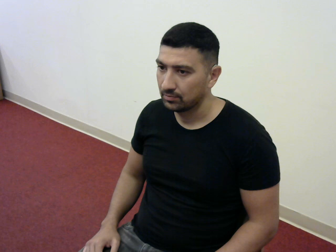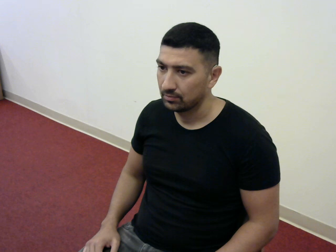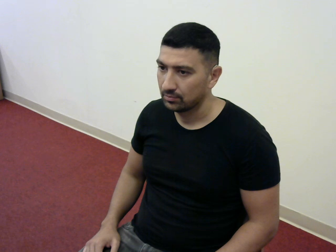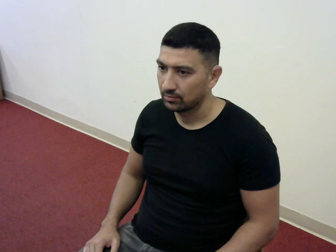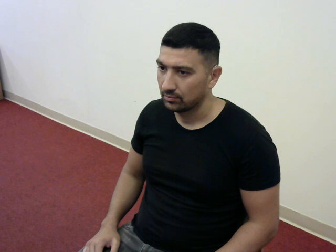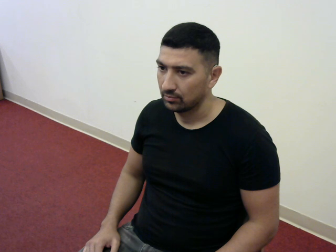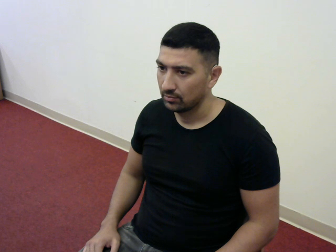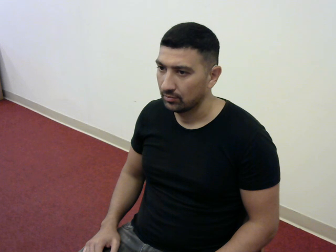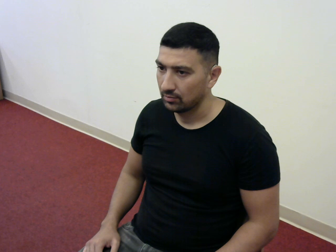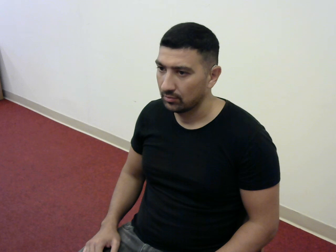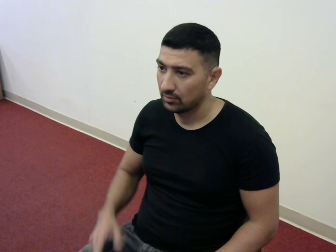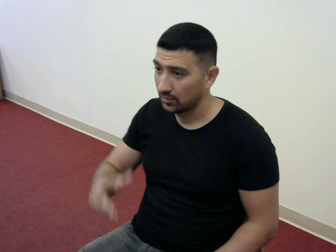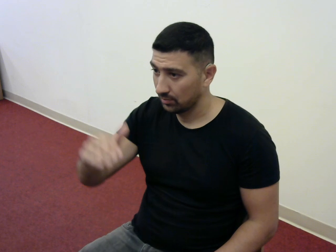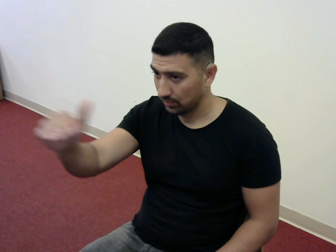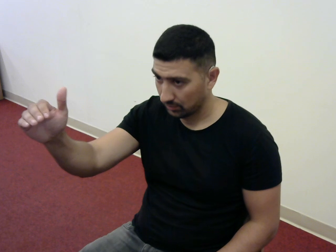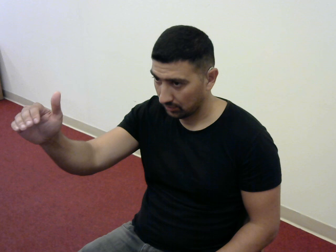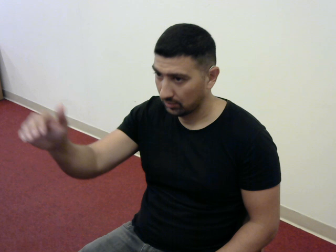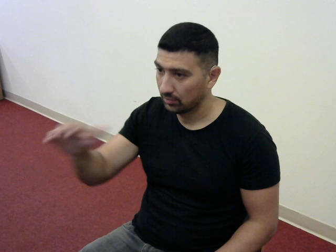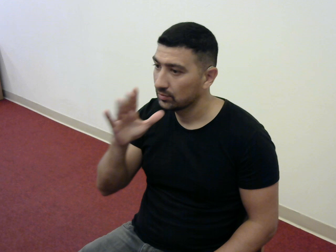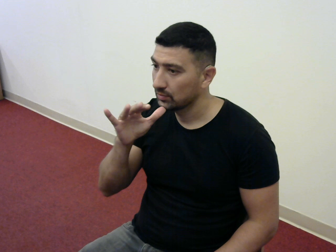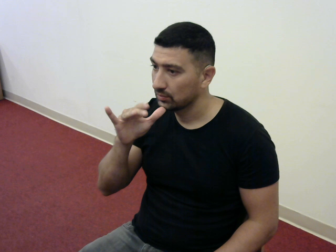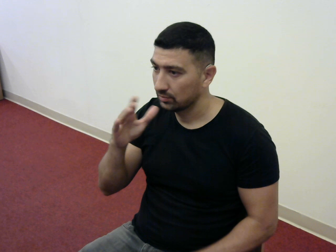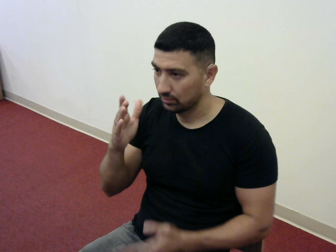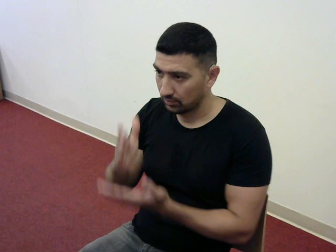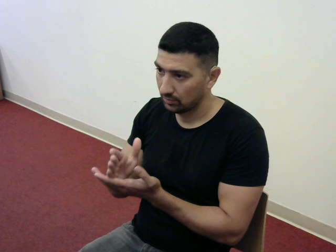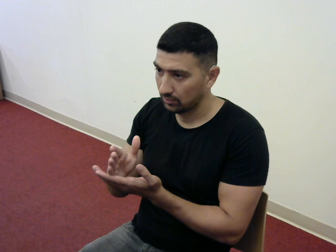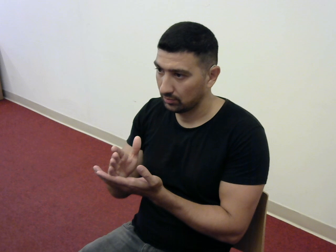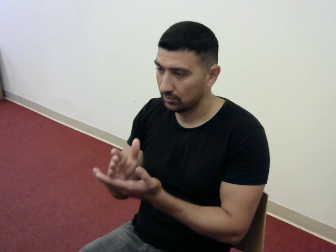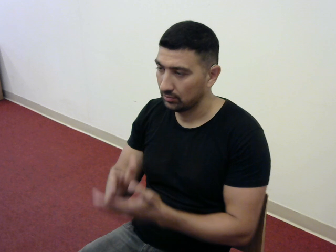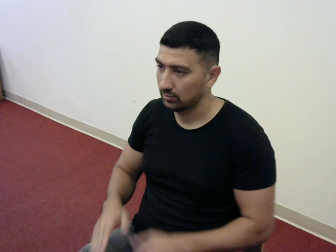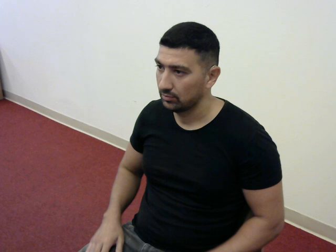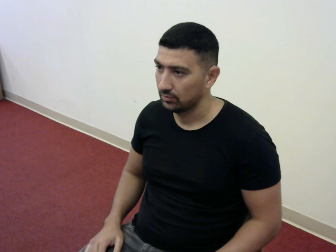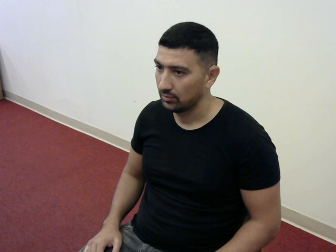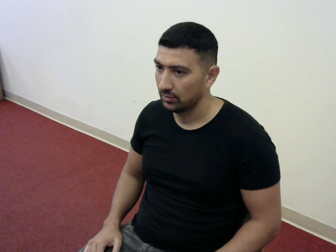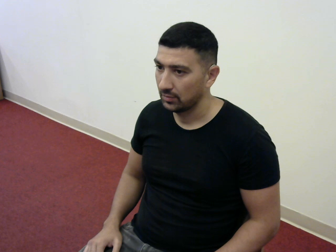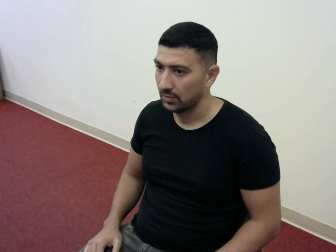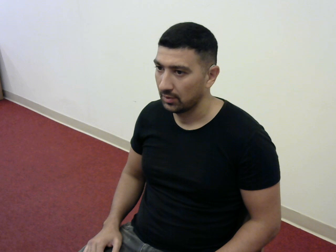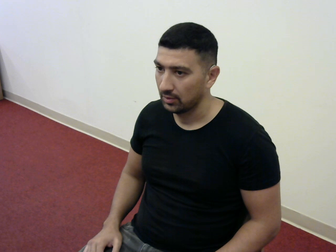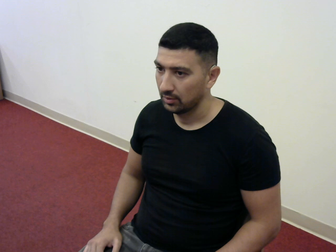Sizin vaxtınız var?